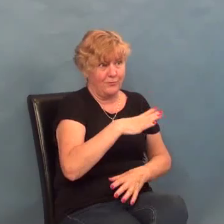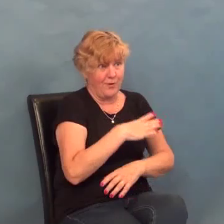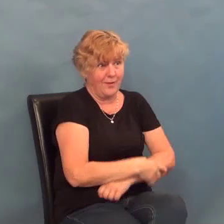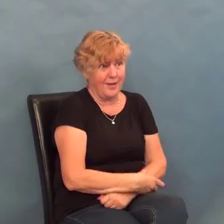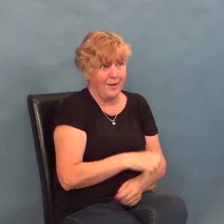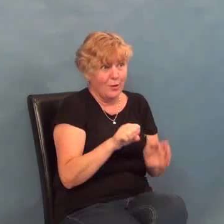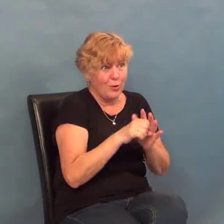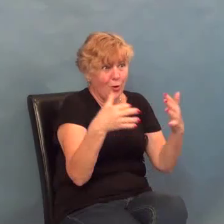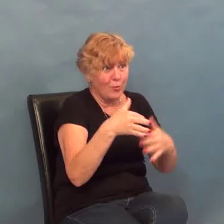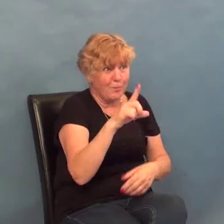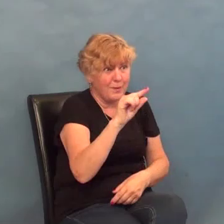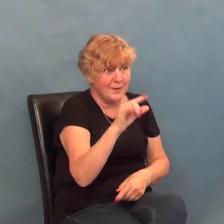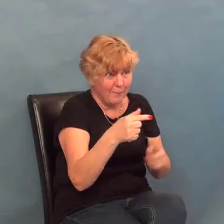Do klubu PZG pasuje ci wtorek.